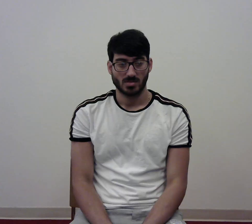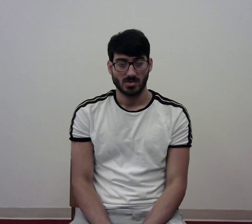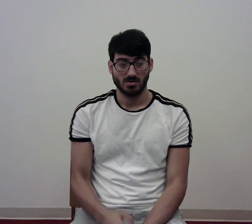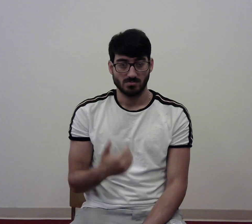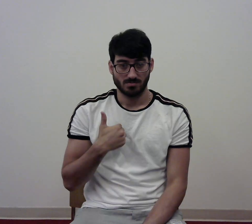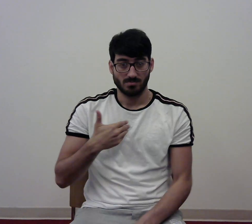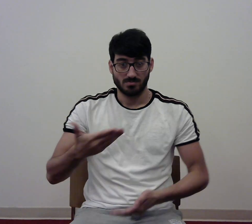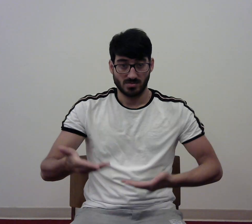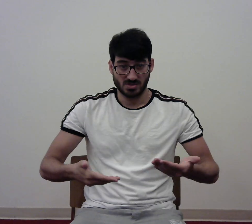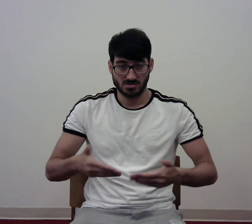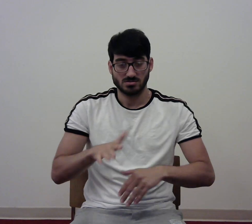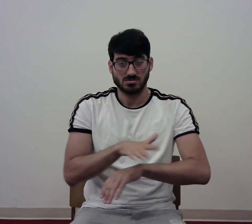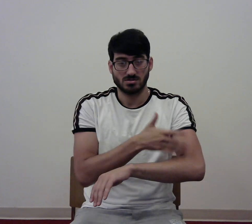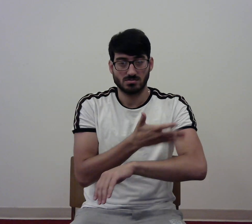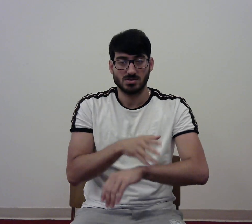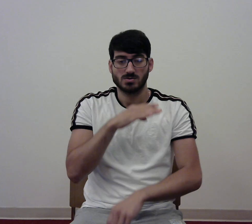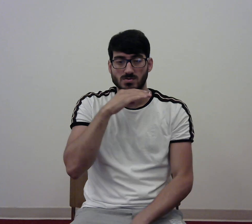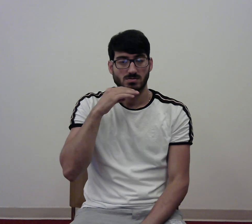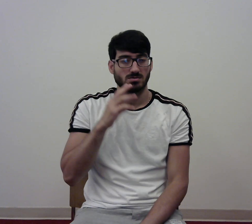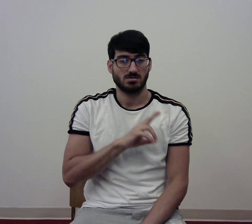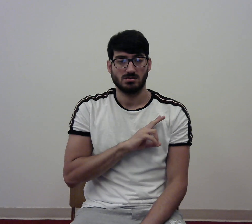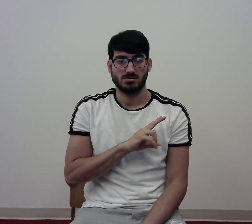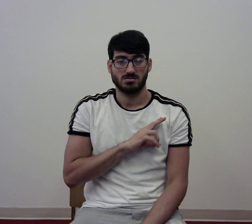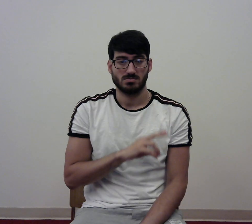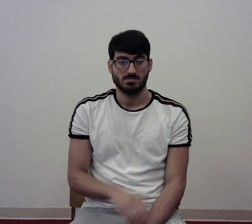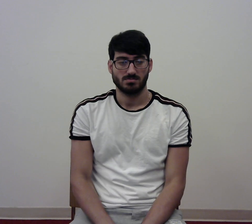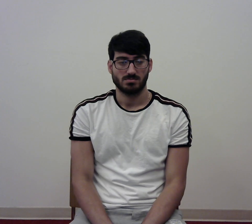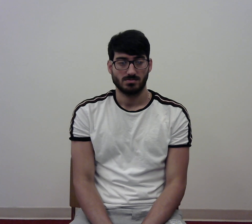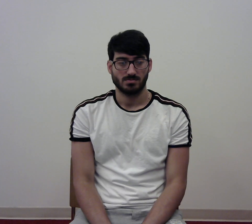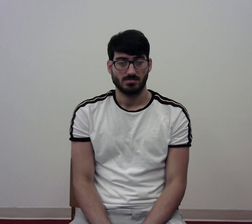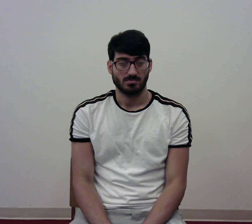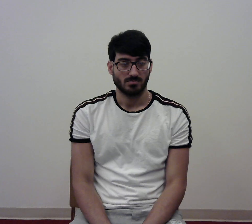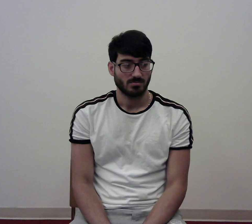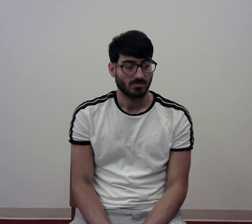Mən piyada gəzməyi çox sevirəm